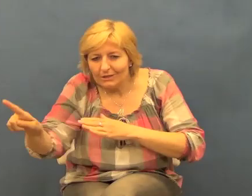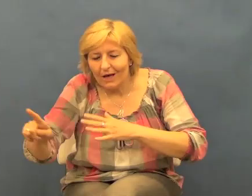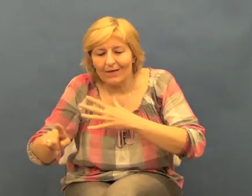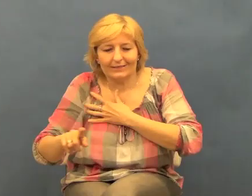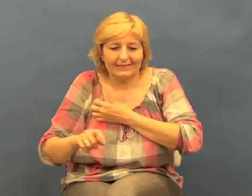Pani było żal, że nie udało jej się złapać chłopaka.